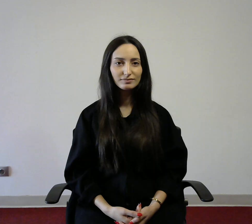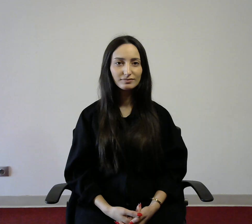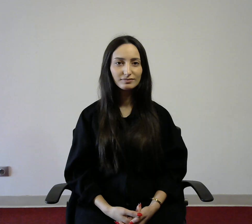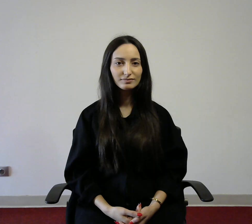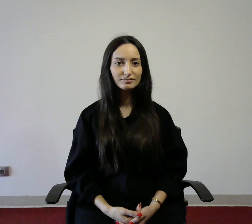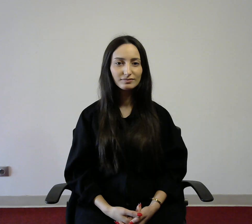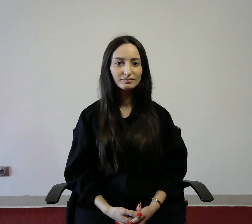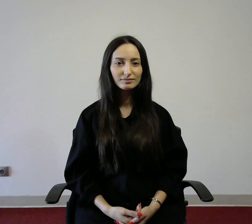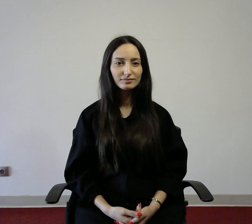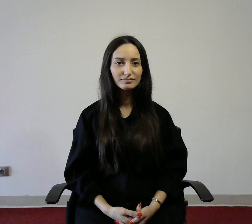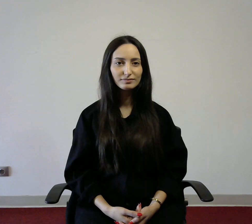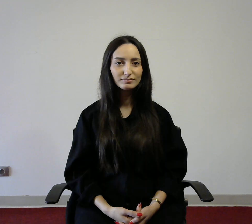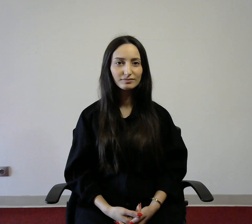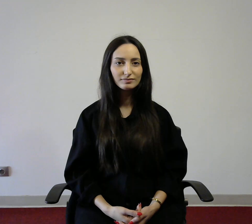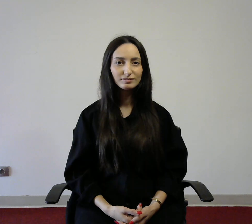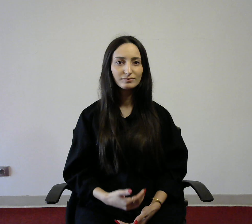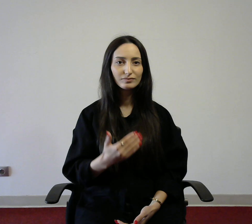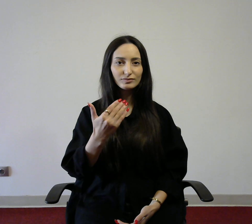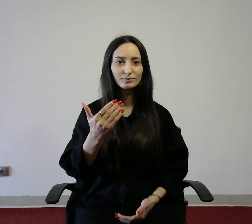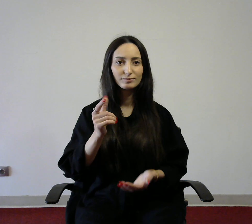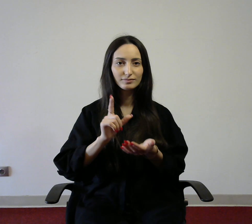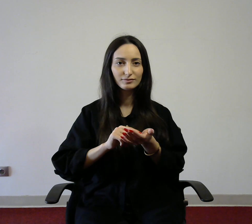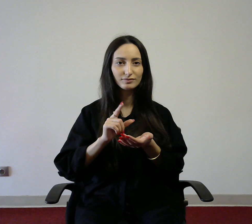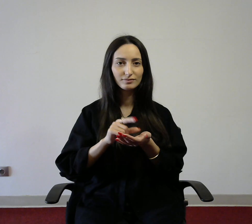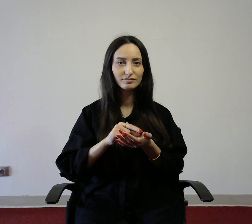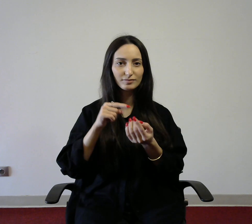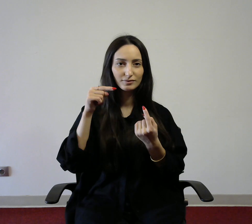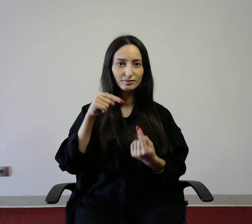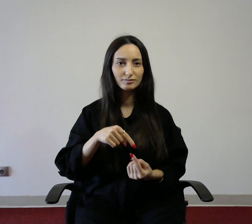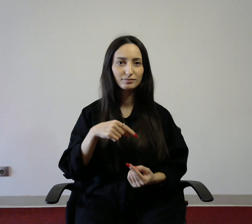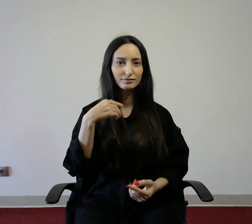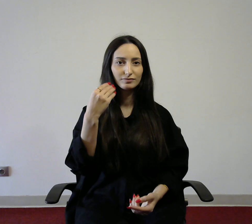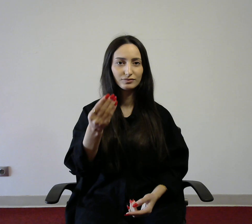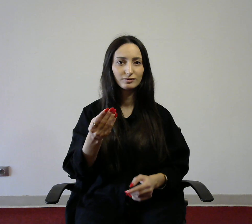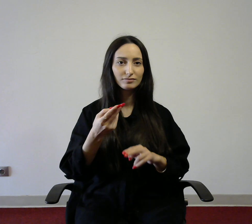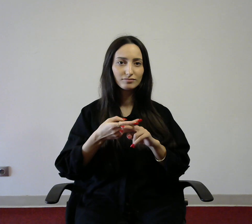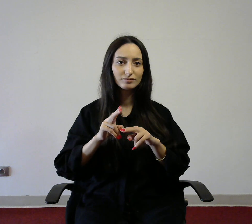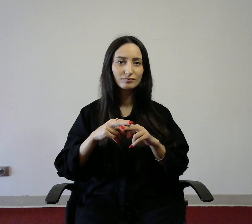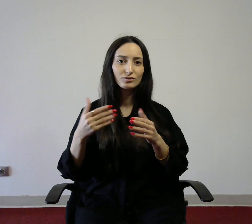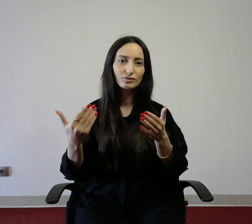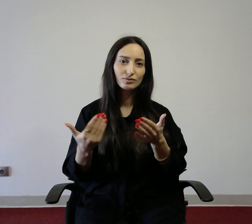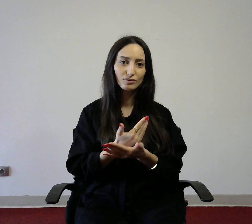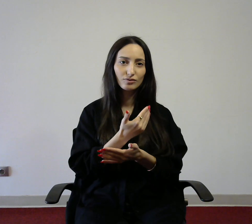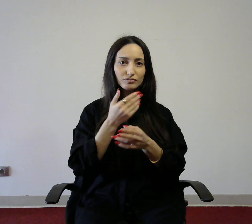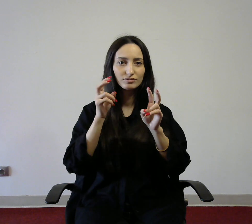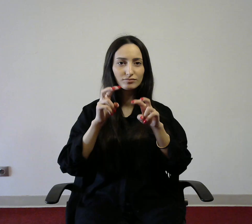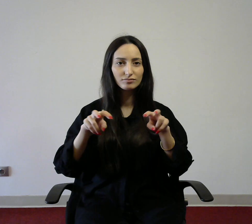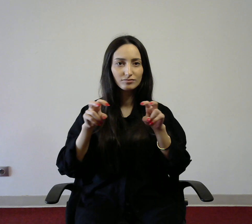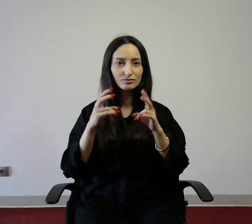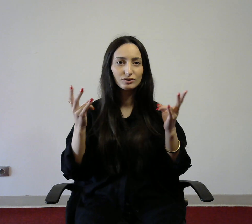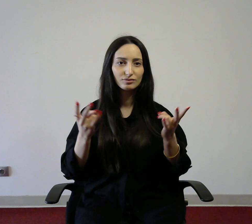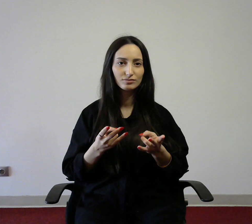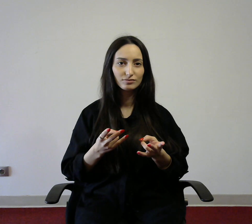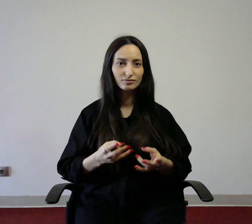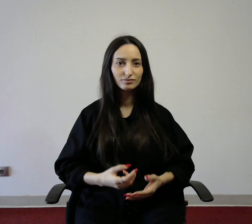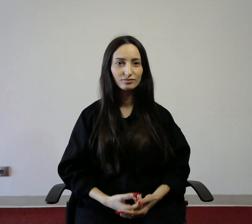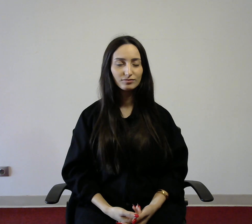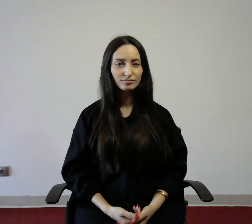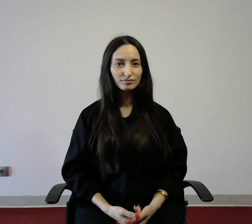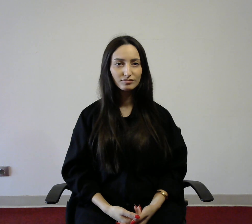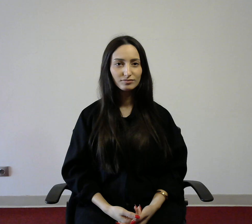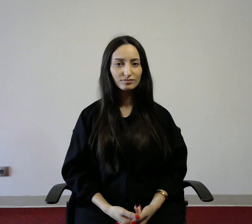Sizə pensiya təyin olunması üçün yenidən müayinə olunmalısınız